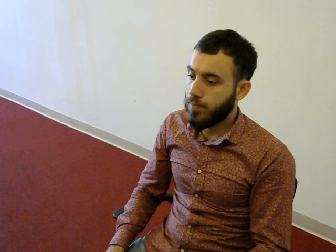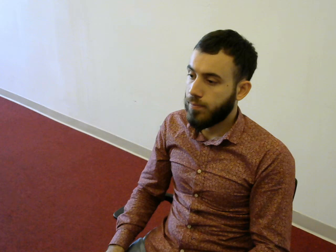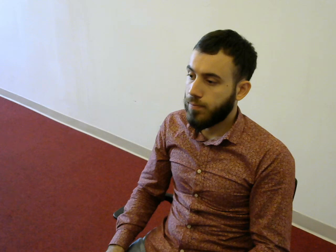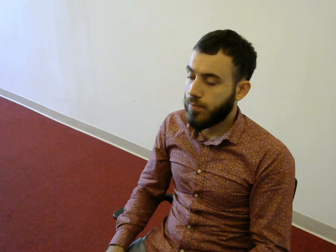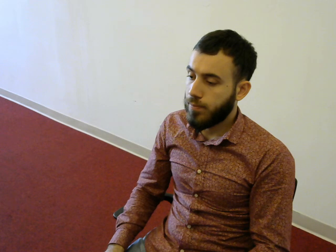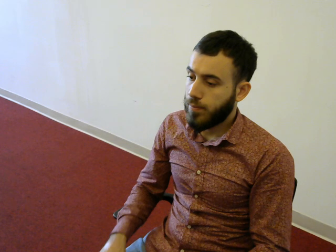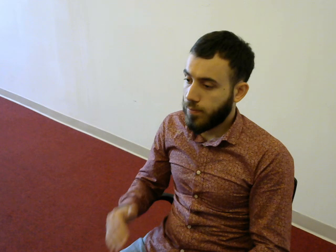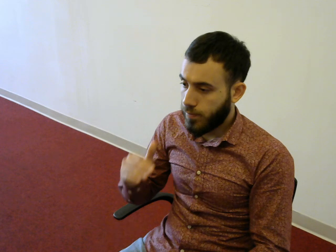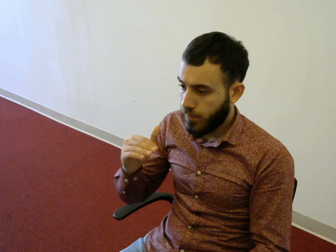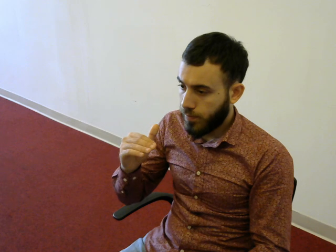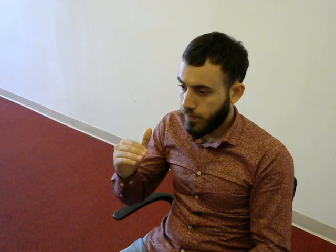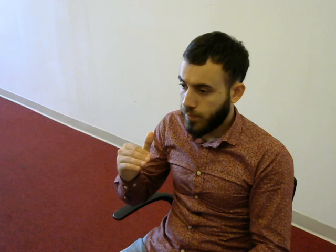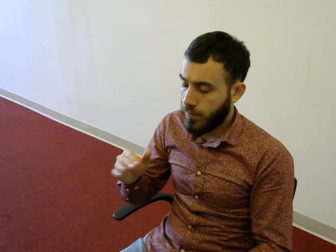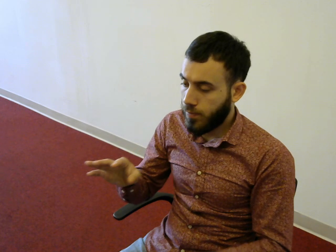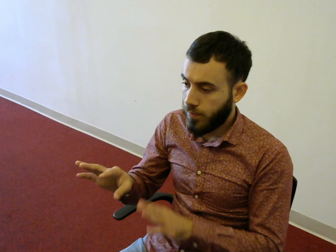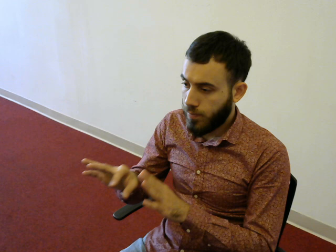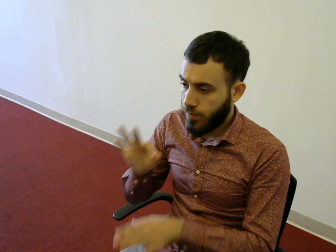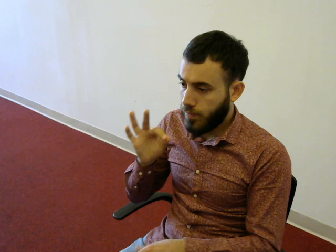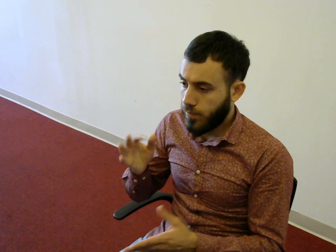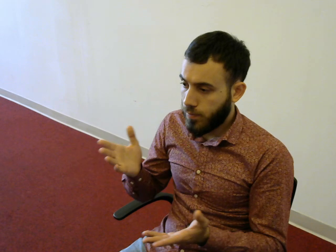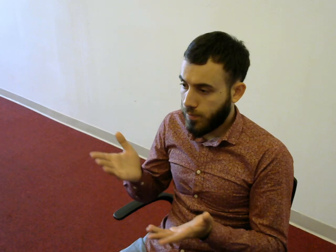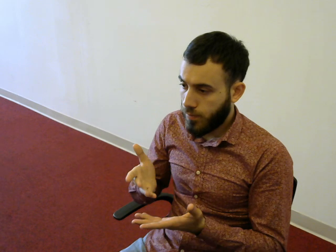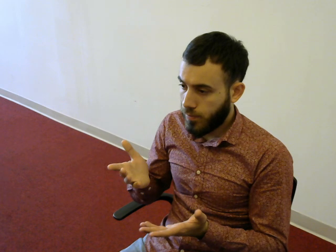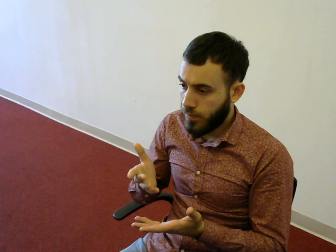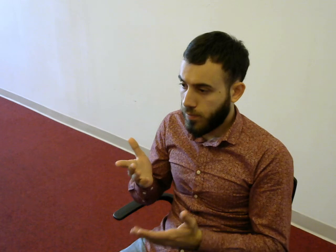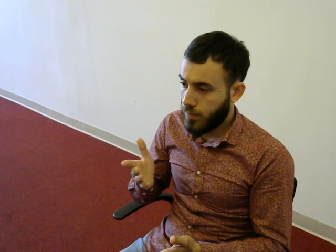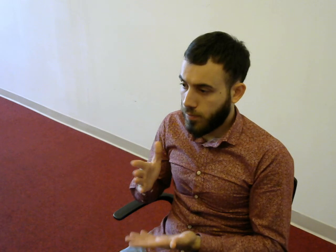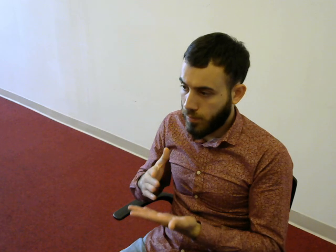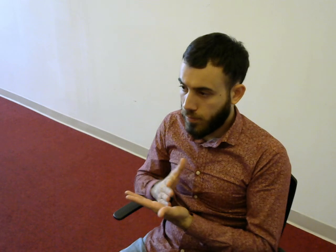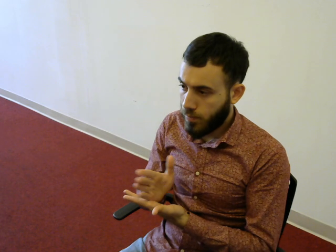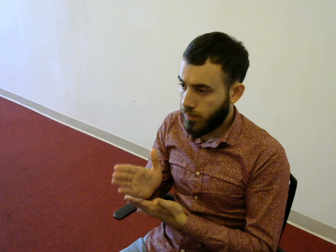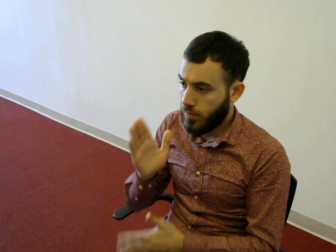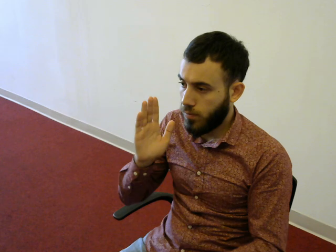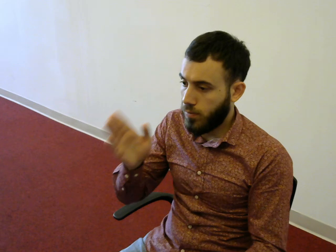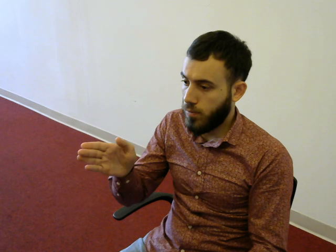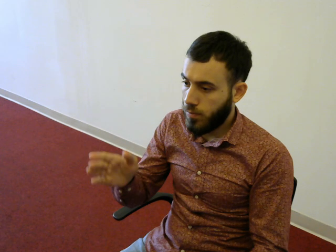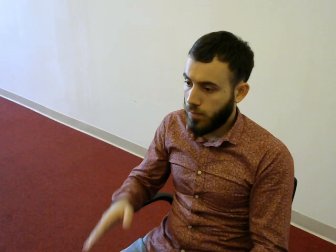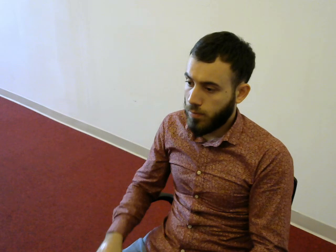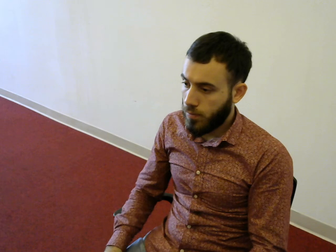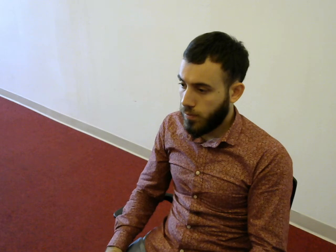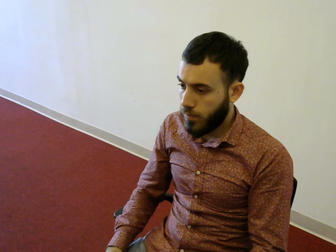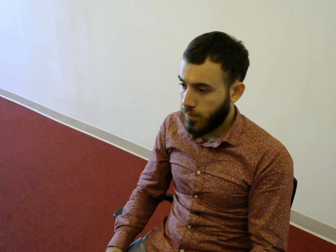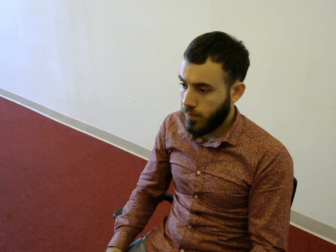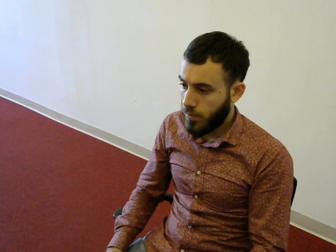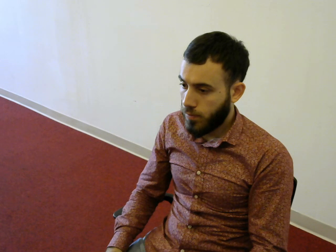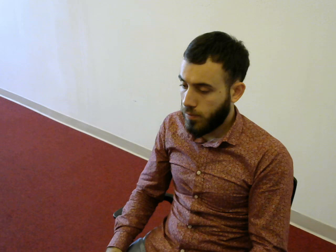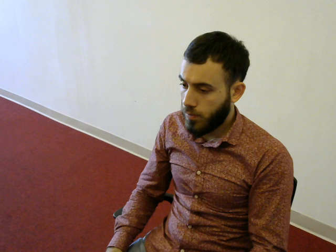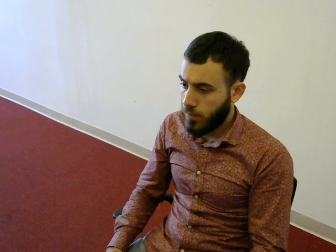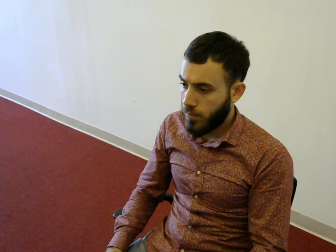Sizin seçiminiz hansı istiqamətdə olacaq?